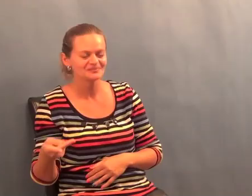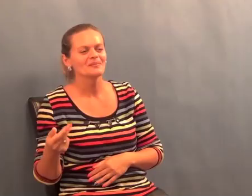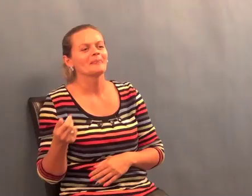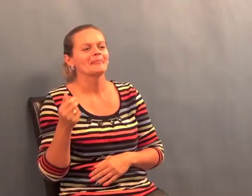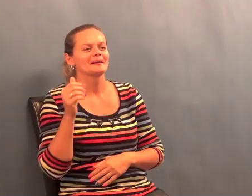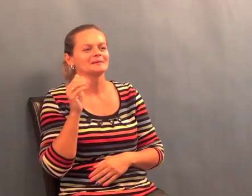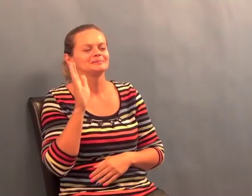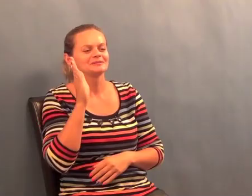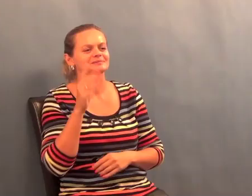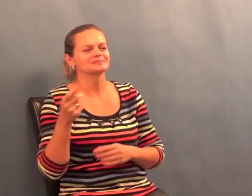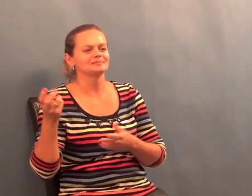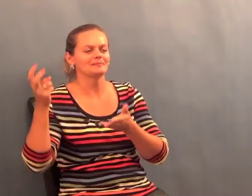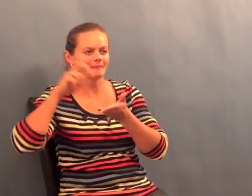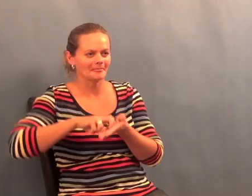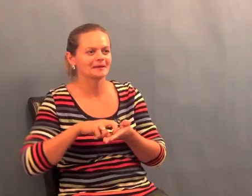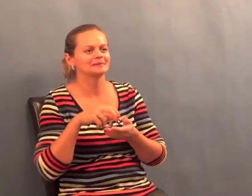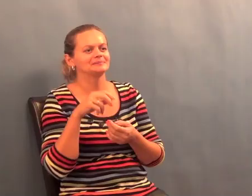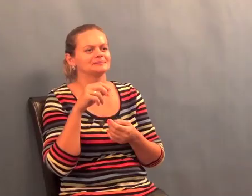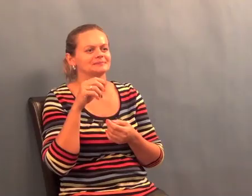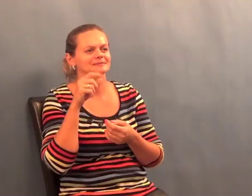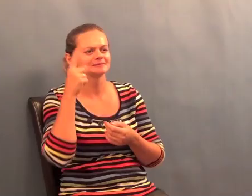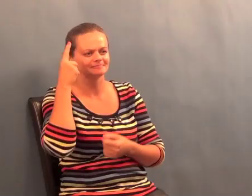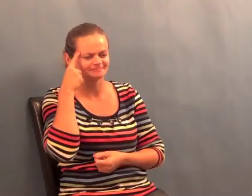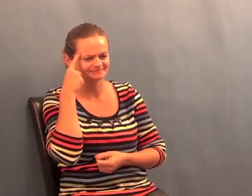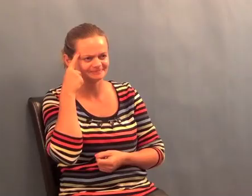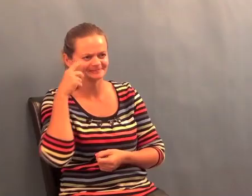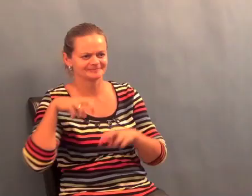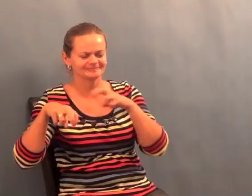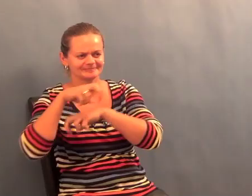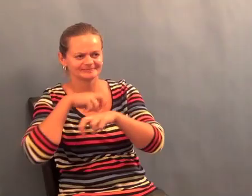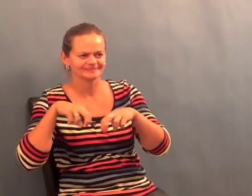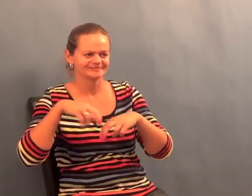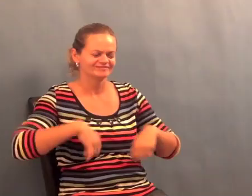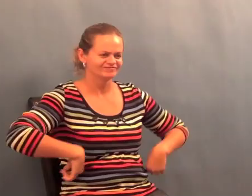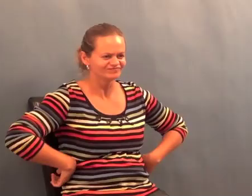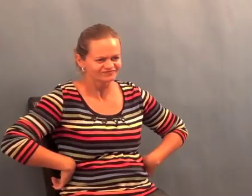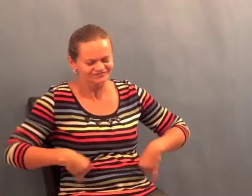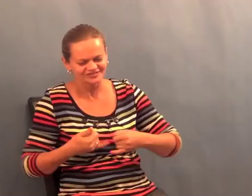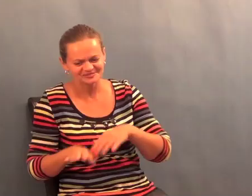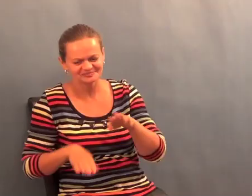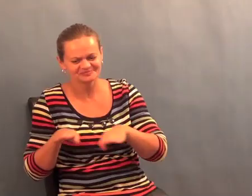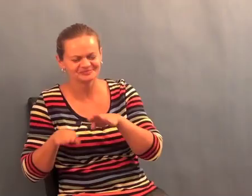Potem wstał, zaczął chodzić w kółko i się zastanawiać, co zrobić.